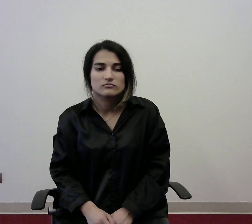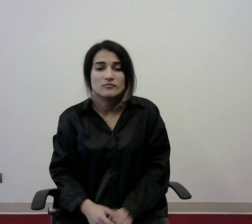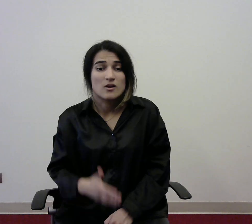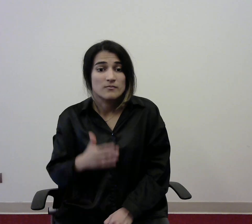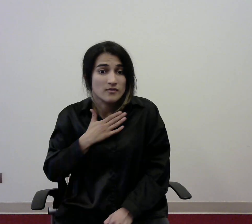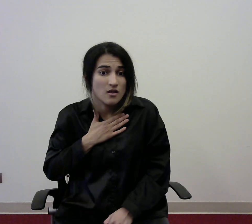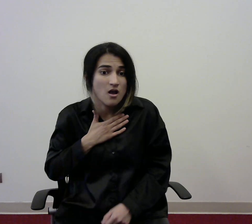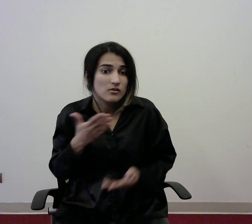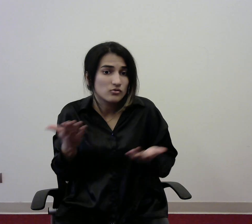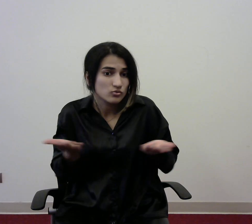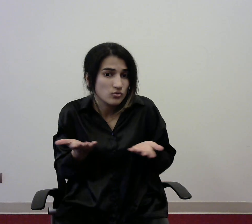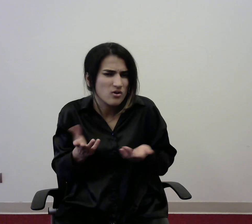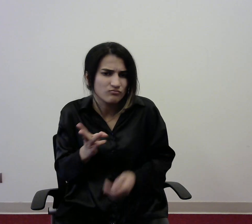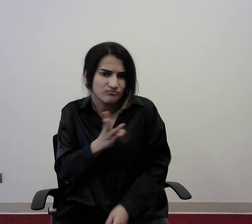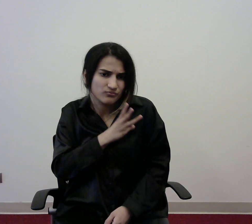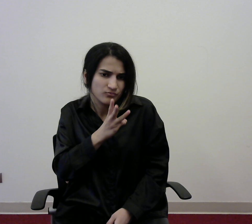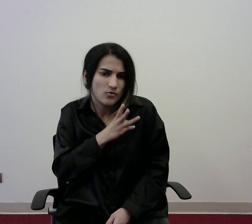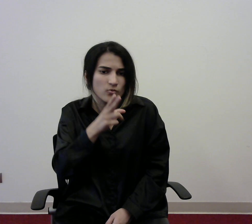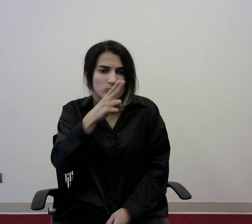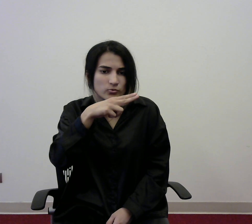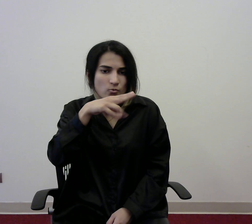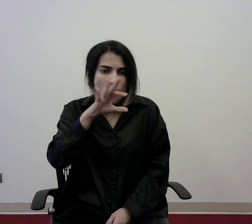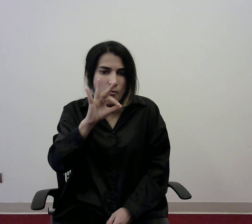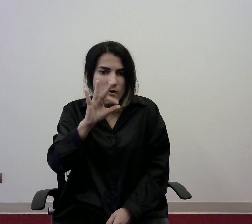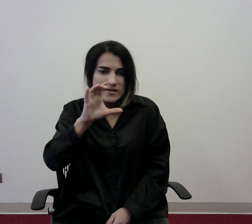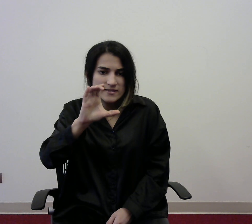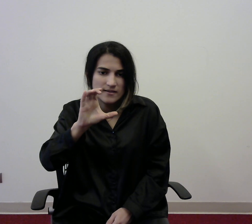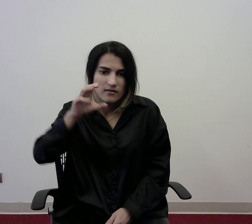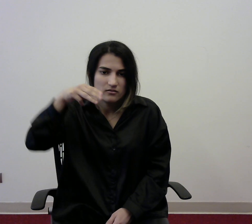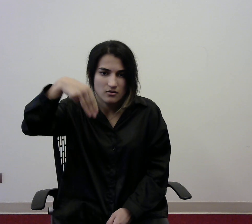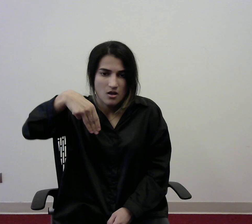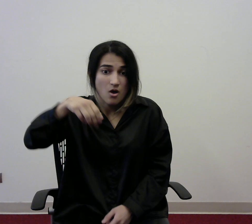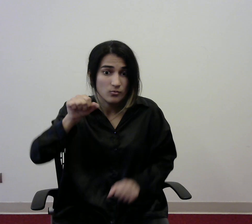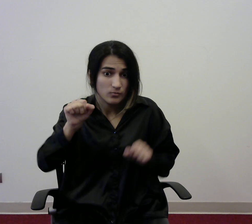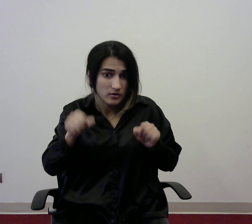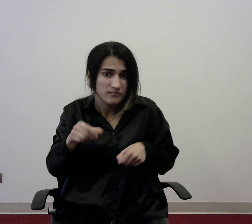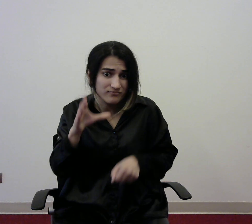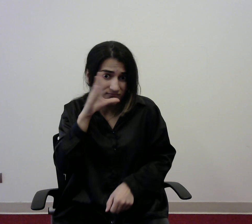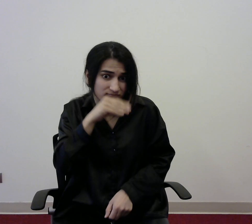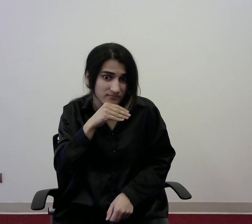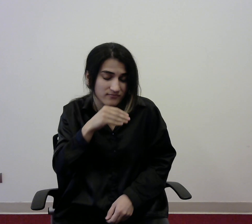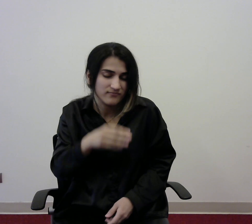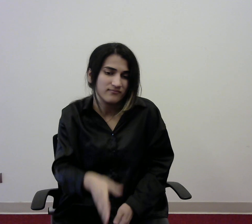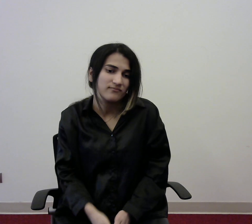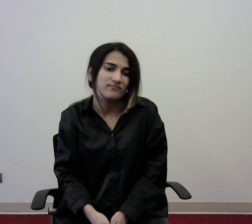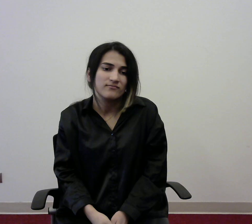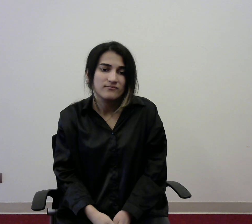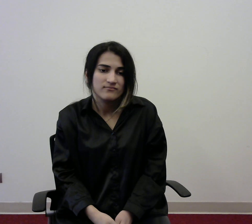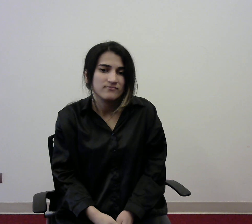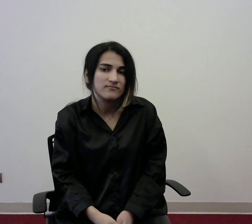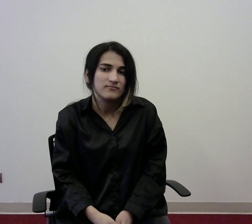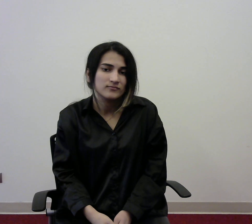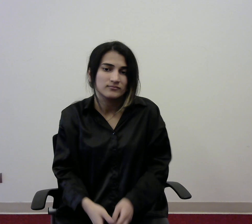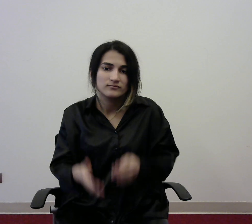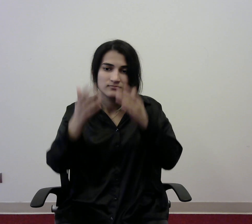Mən necə könüllü DOST ola bilərəm?